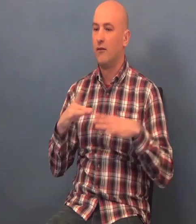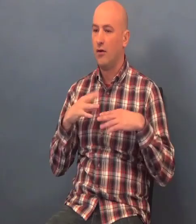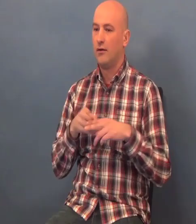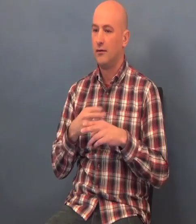Kiedy?